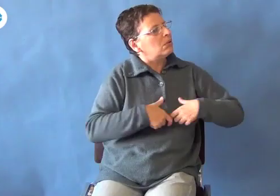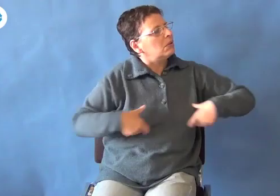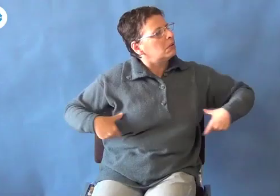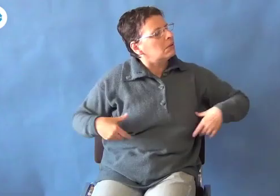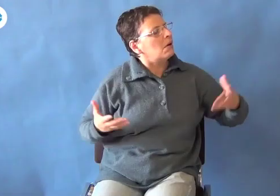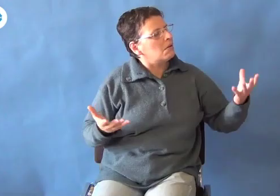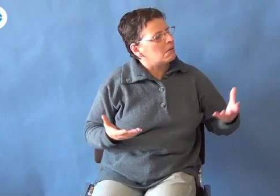One noszą biustonosze.